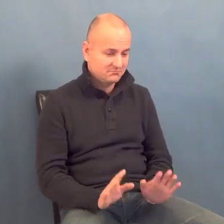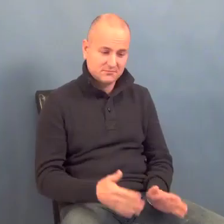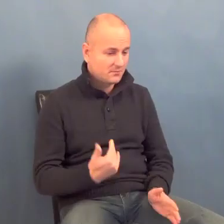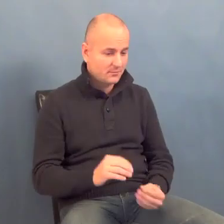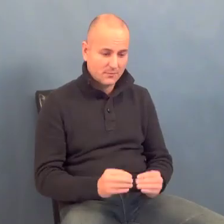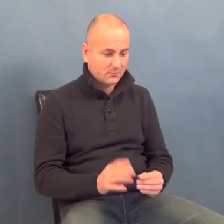Nie ma problemu.